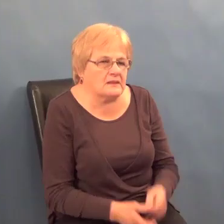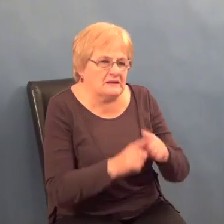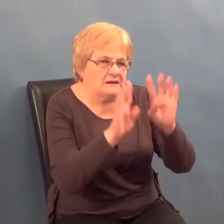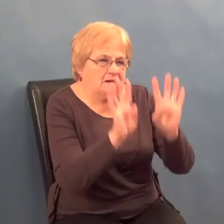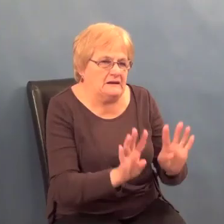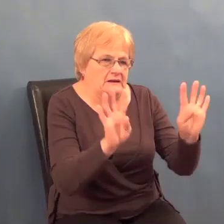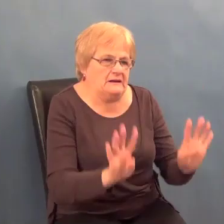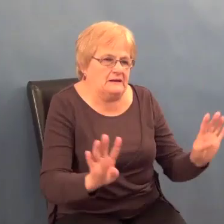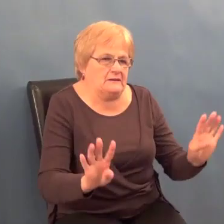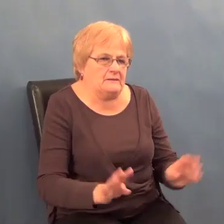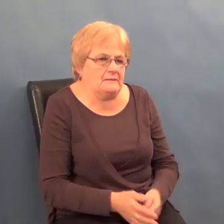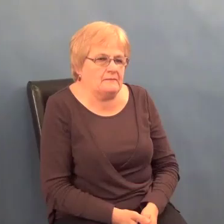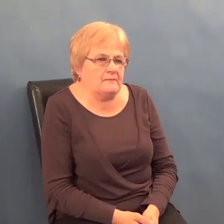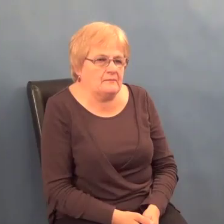Metalowy płot?